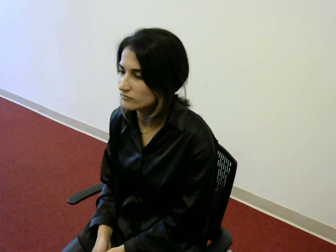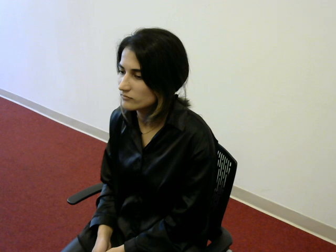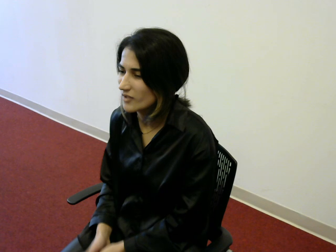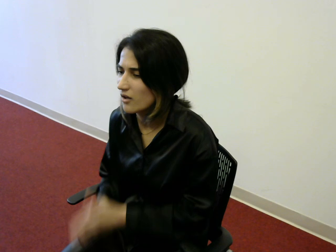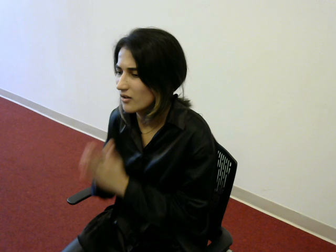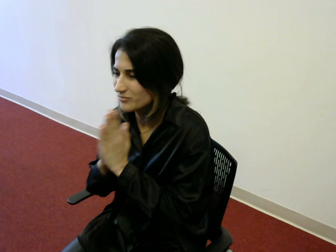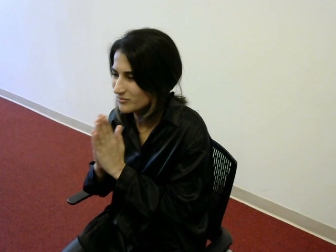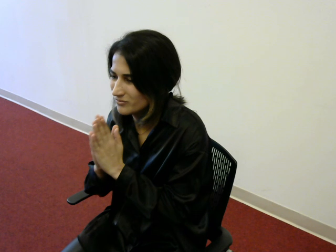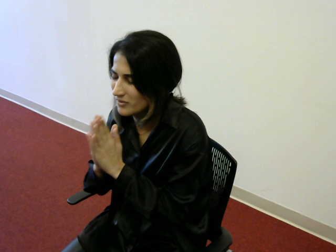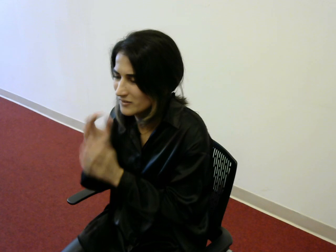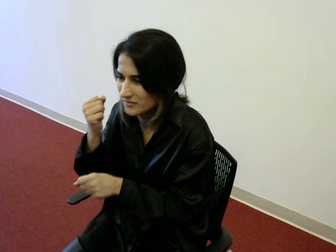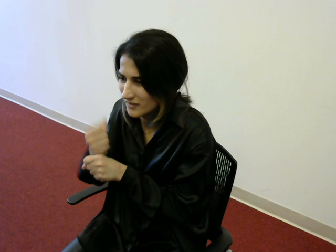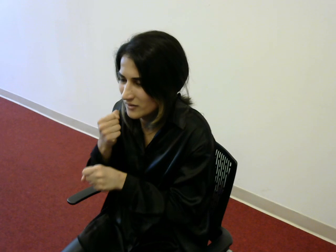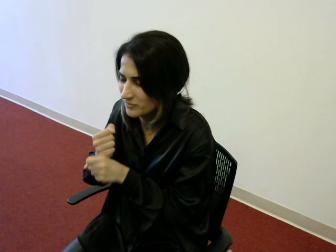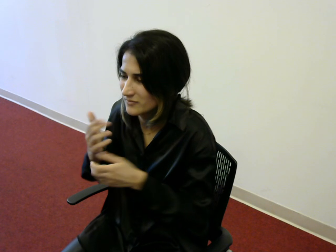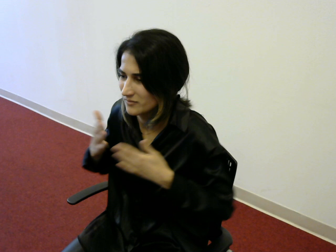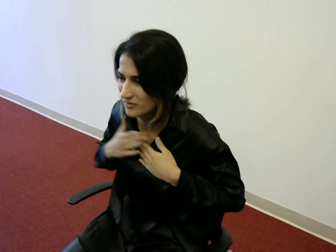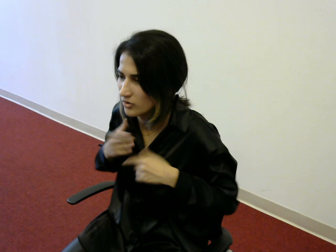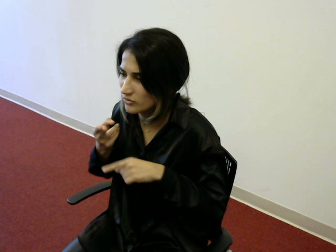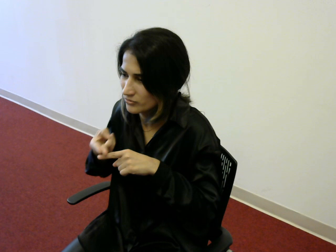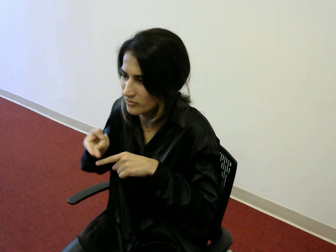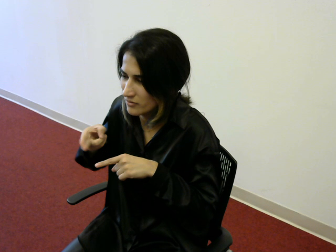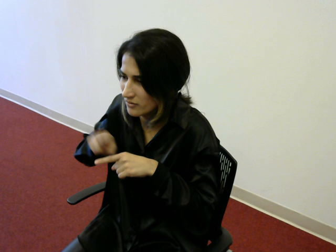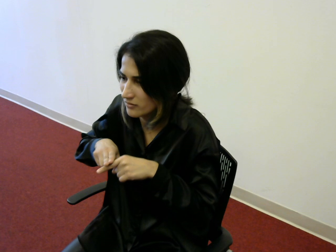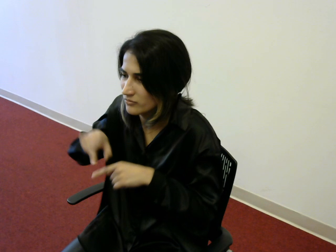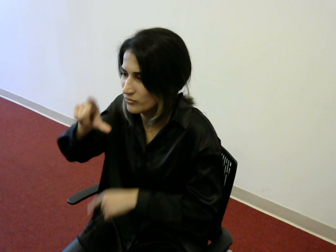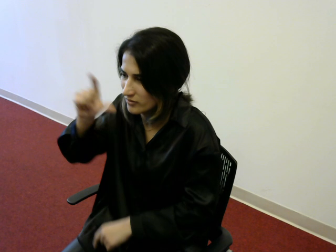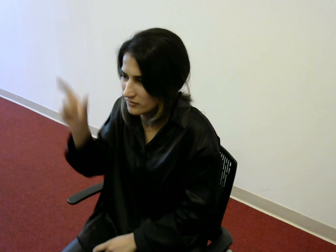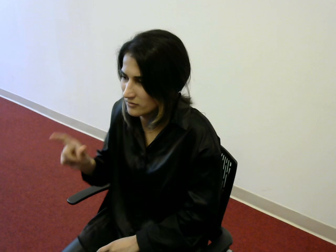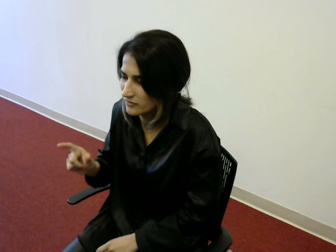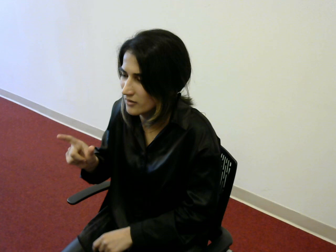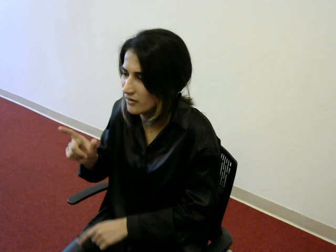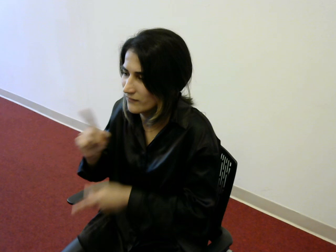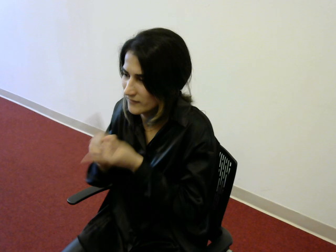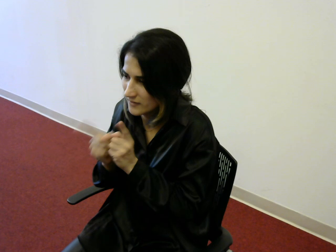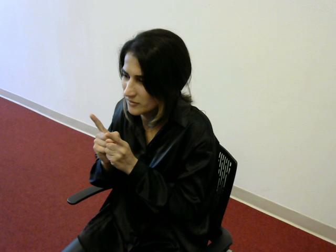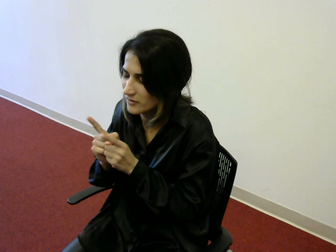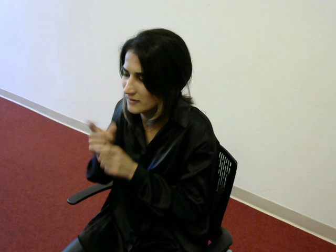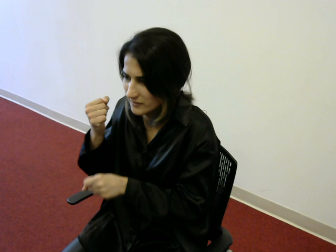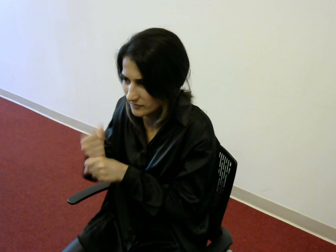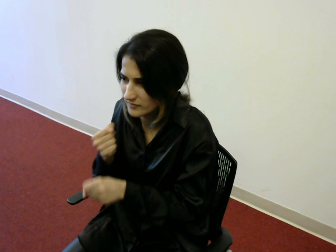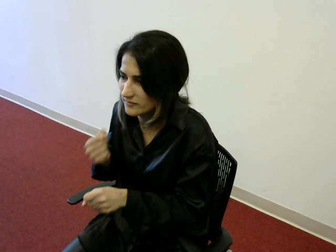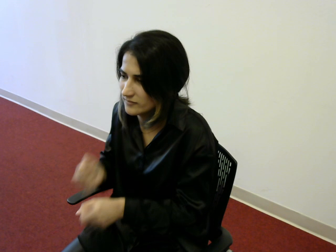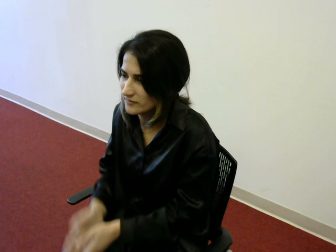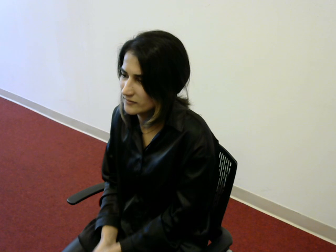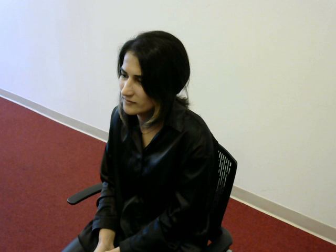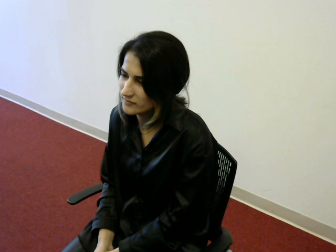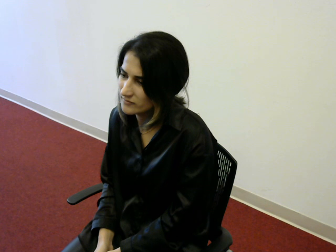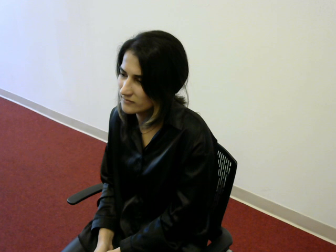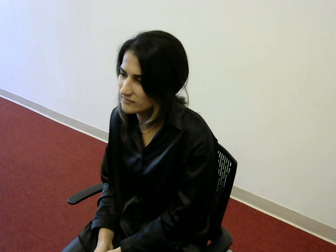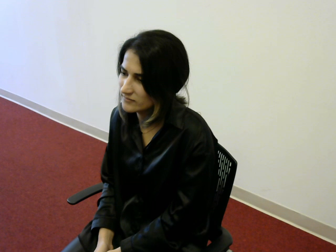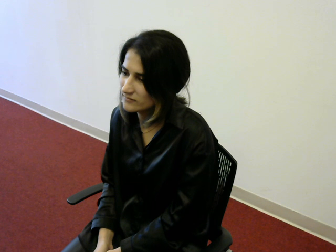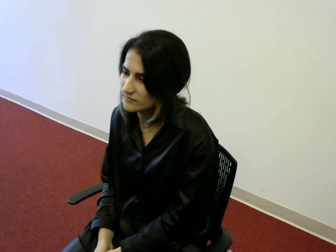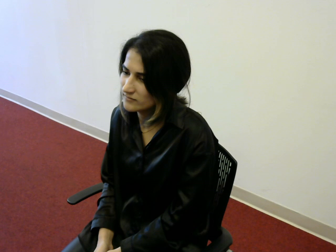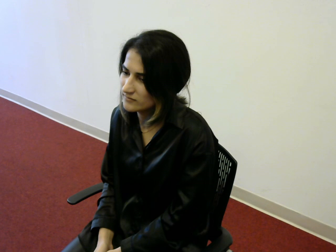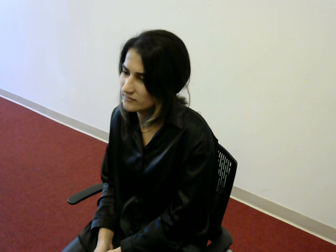Xahiş edirəm, mənə bu şeiri tərcümə edin